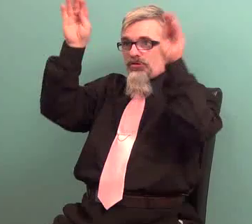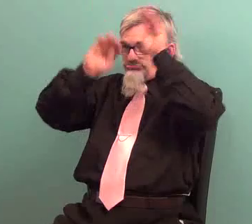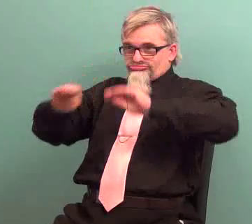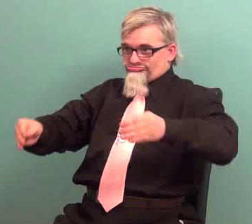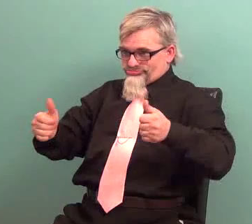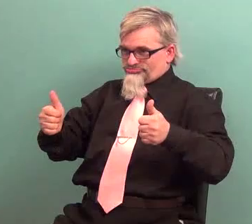Super.